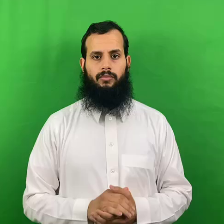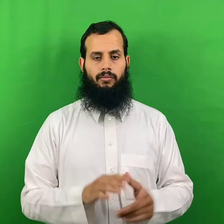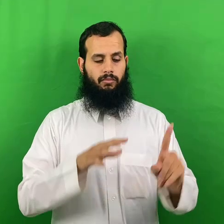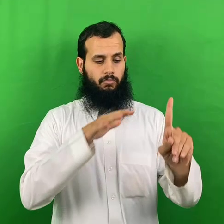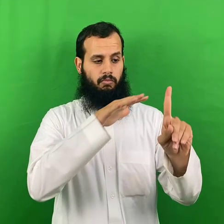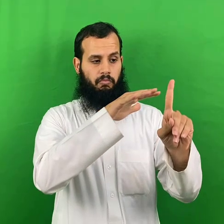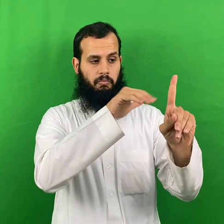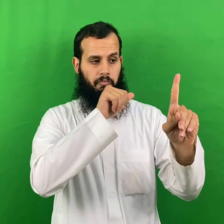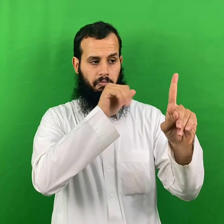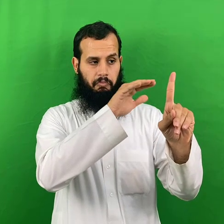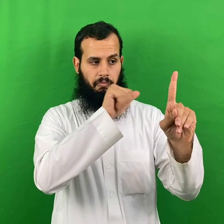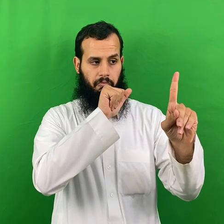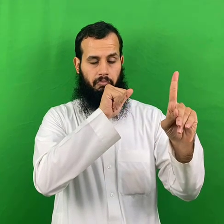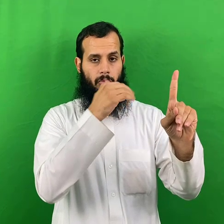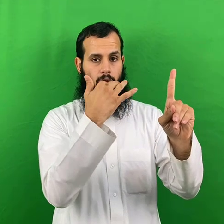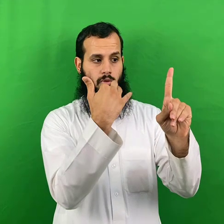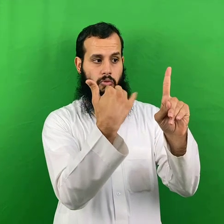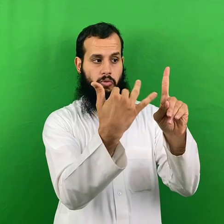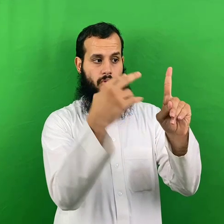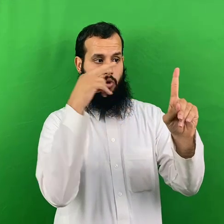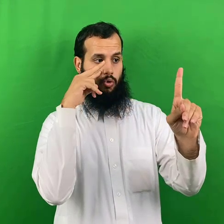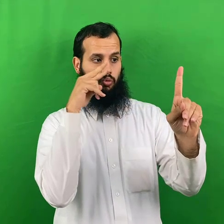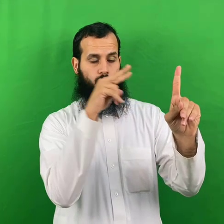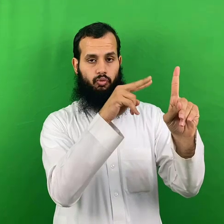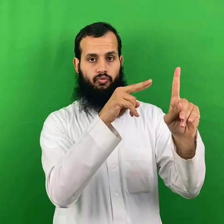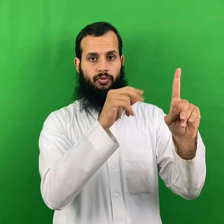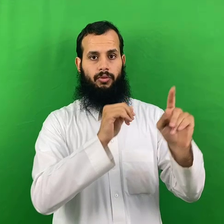نودي على رؤوس الخلائق